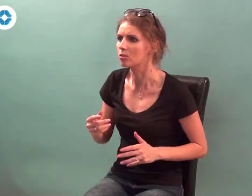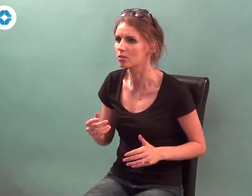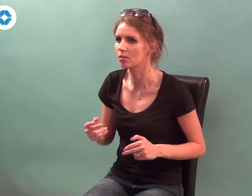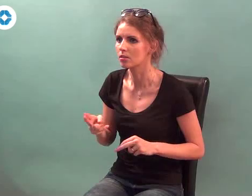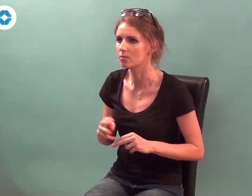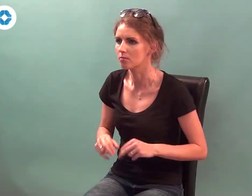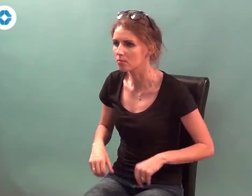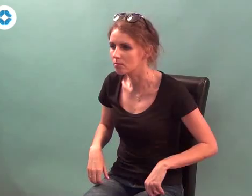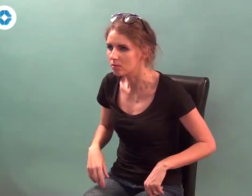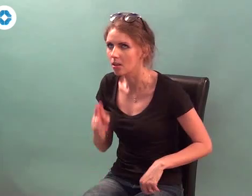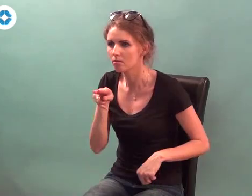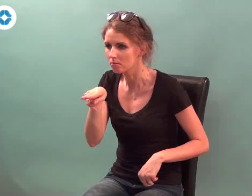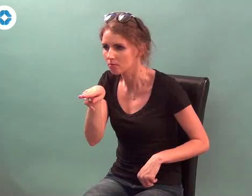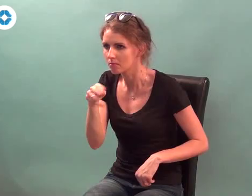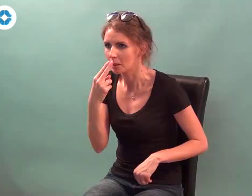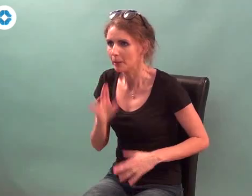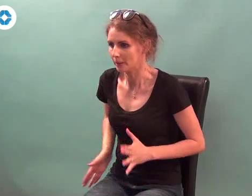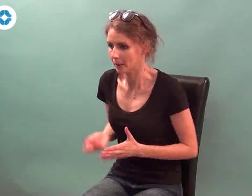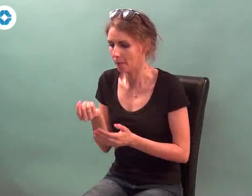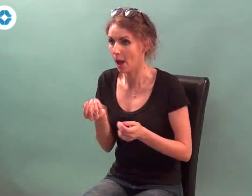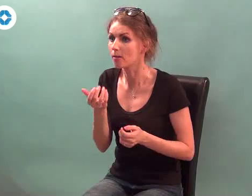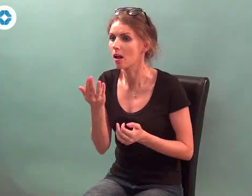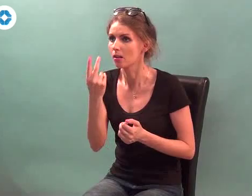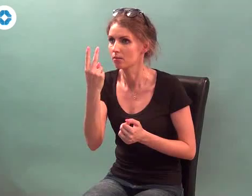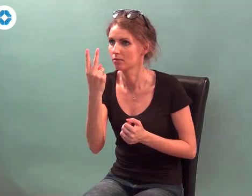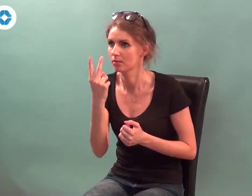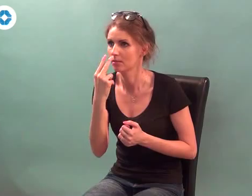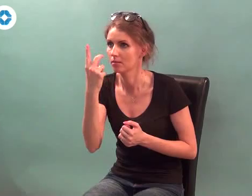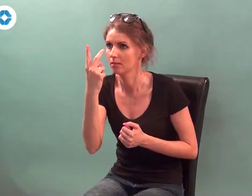Policjant patrzy groźnie na Chaplina, a on wystraszony pokazuje, że to kosztuje dwa, jeden, dwa.